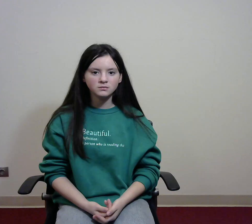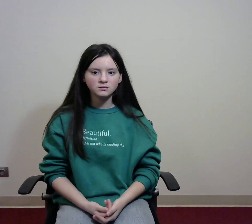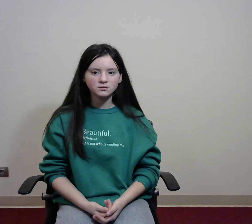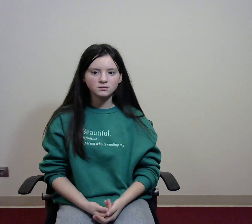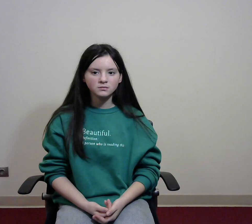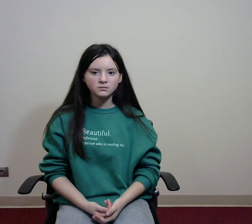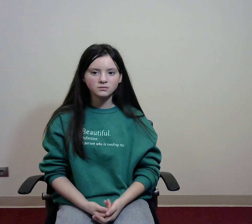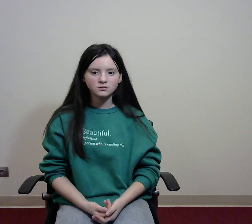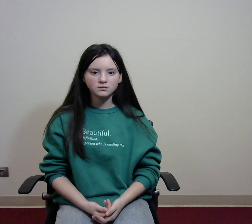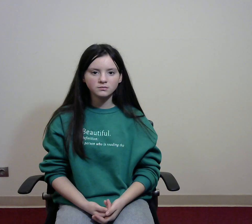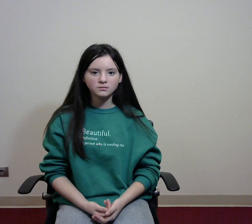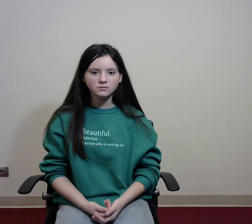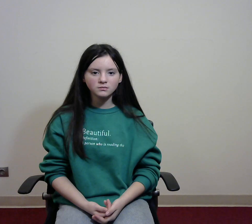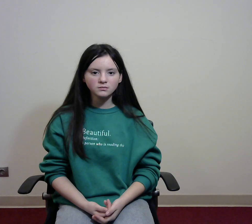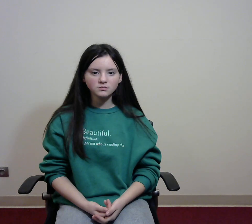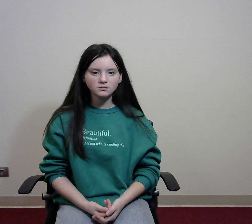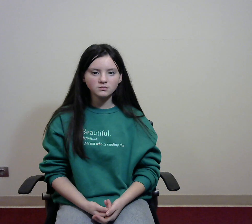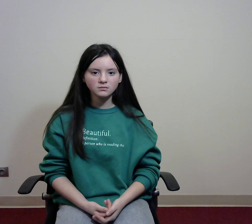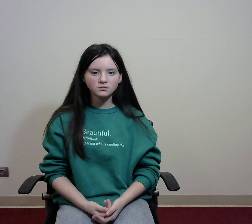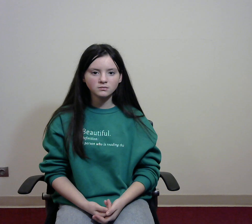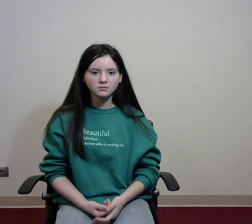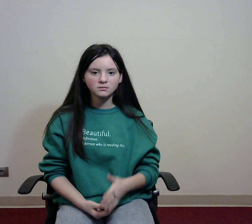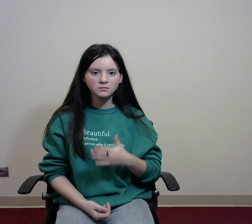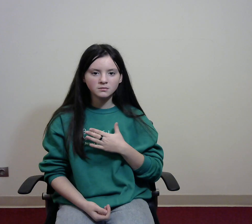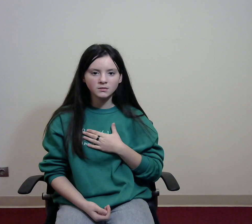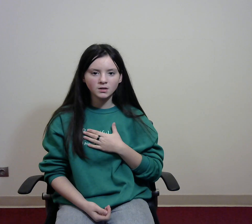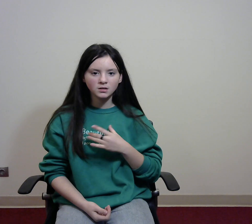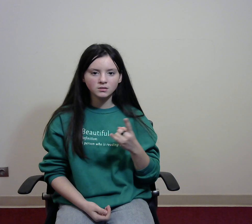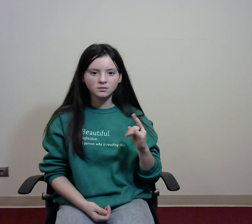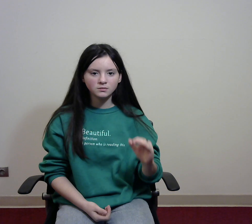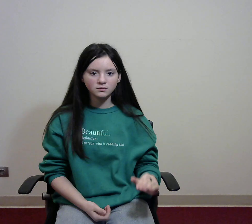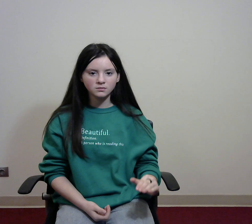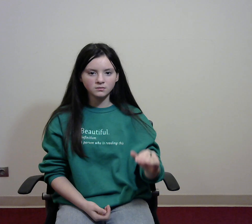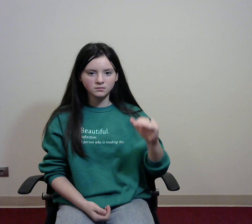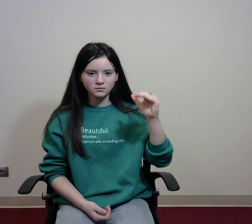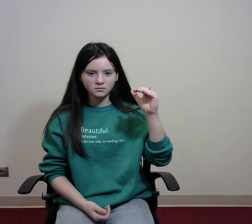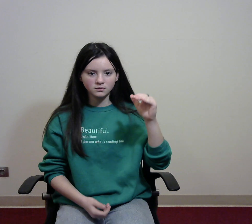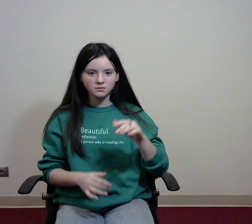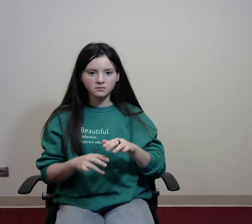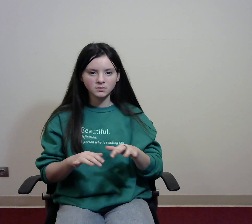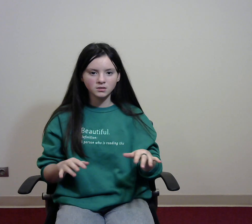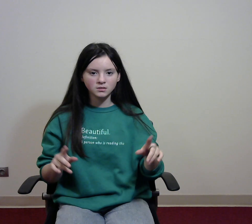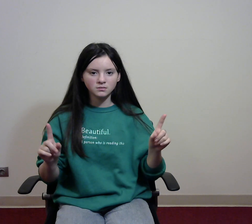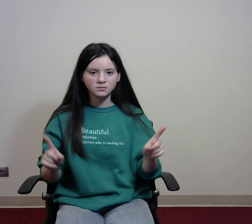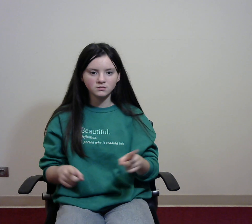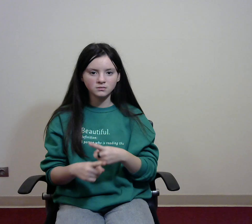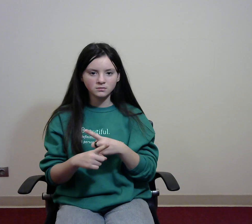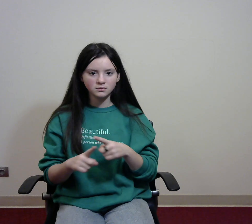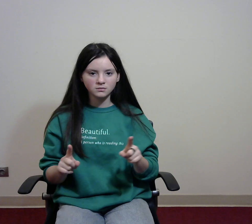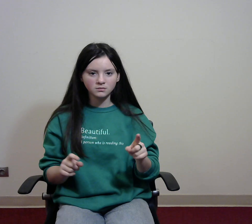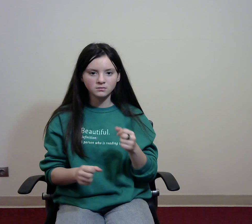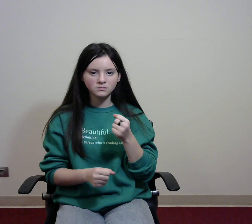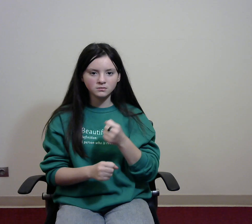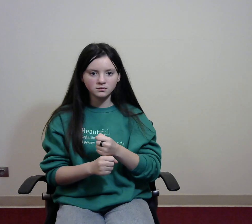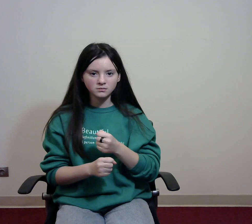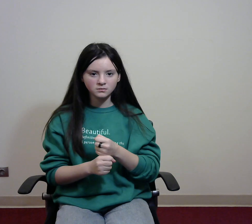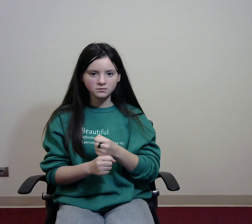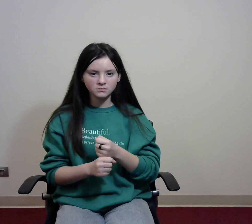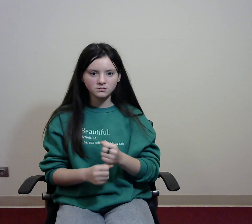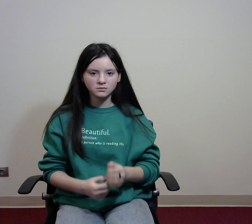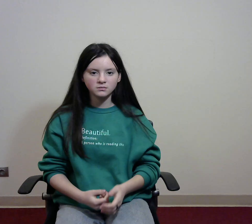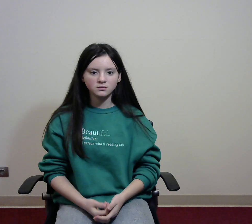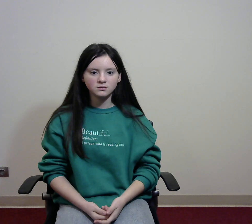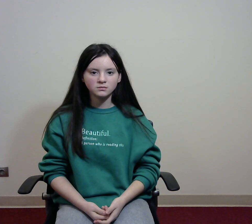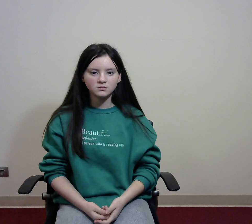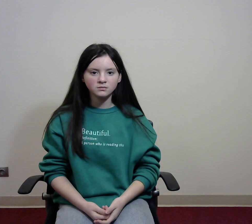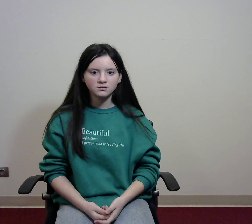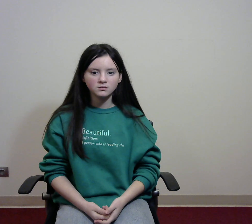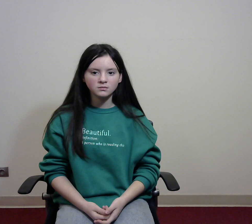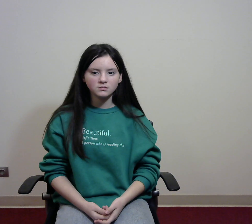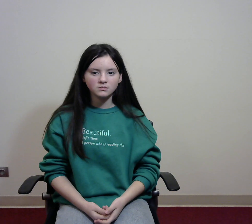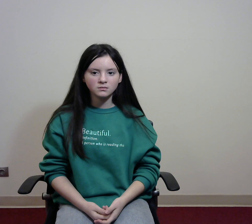Mən uşaq vaxtından pianoda ifa edirəm